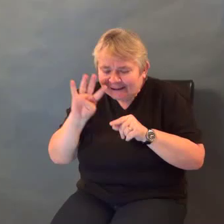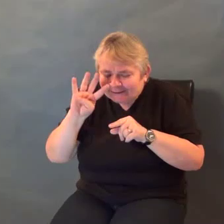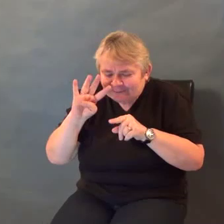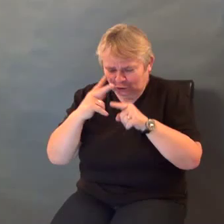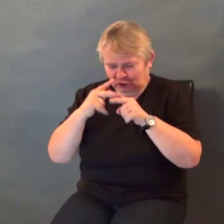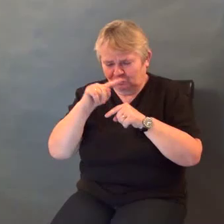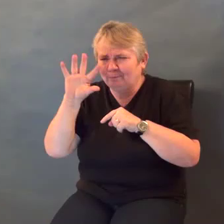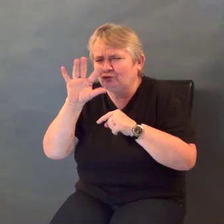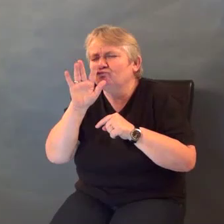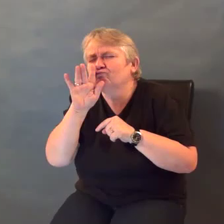Od czwartej trzydzieści do piątej.